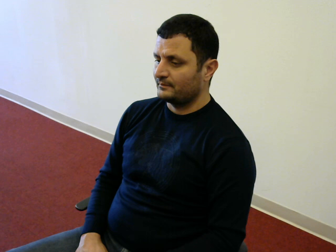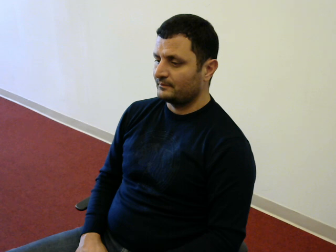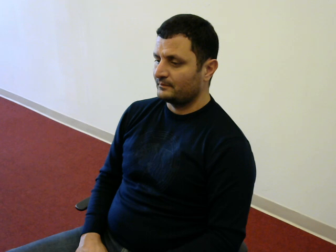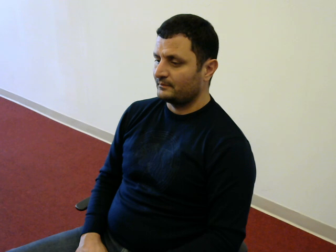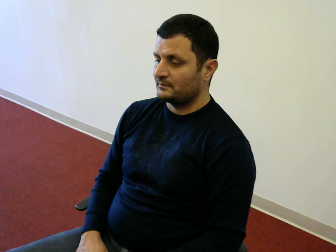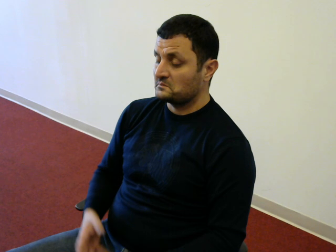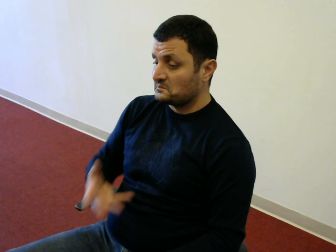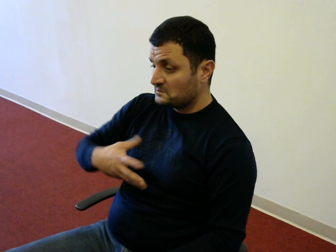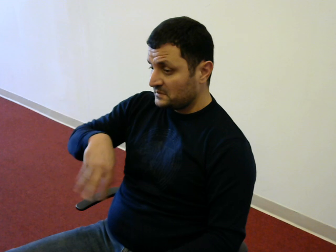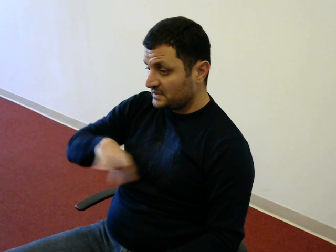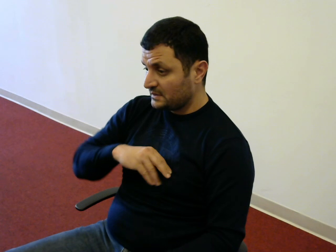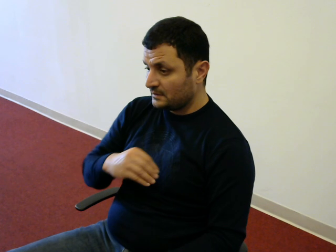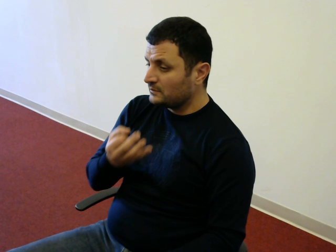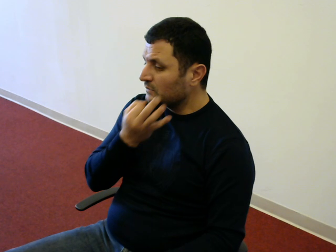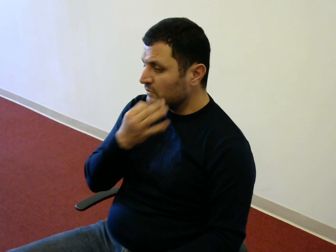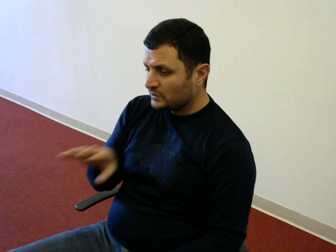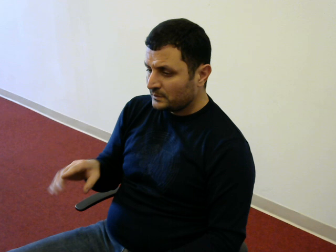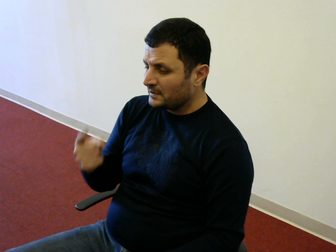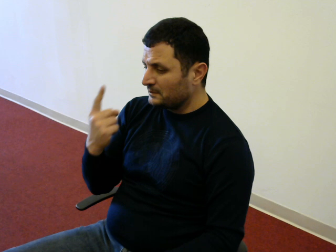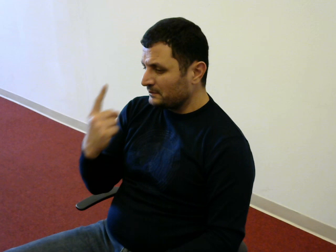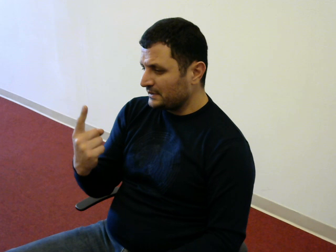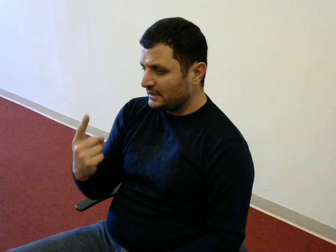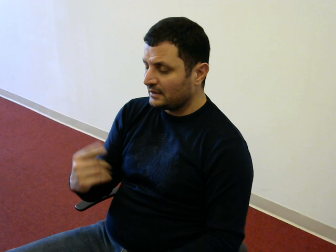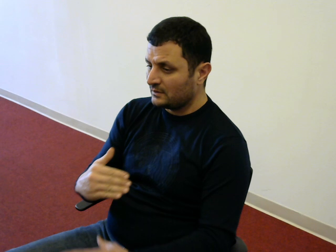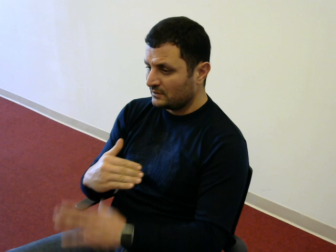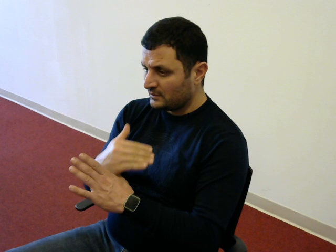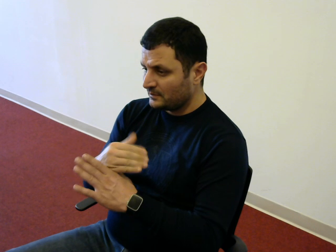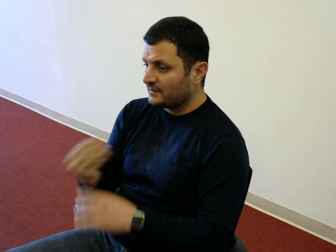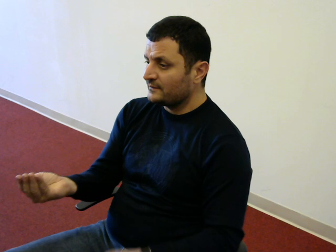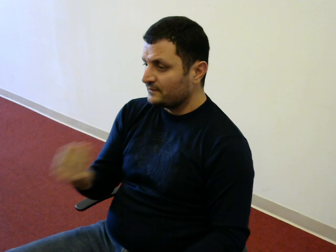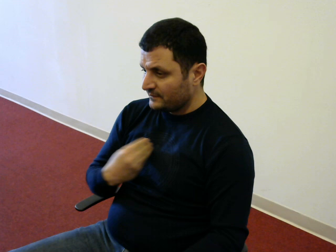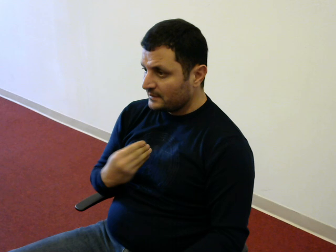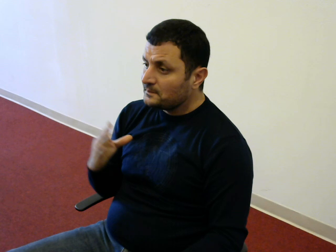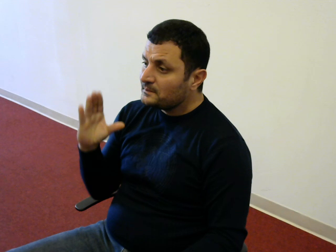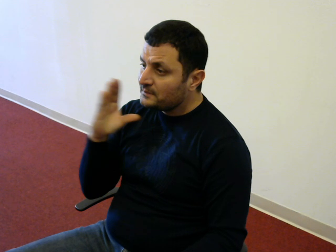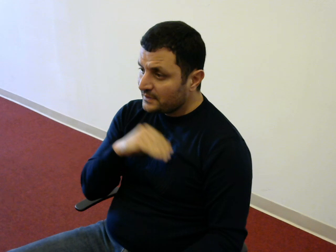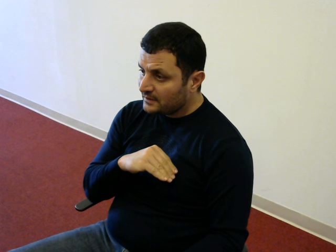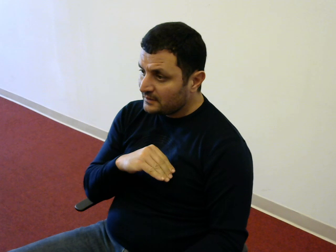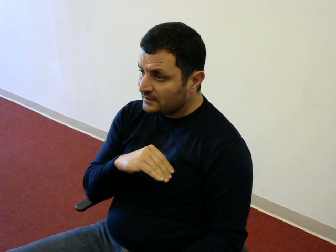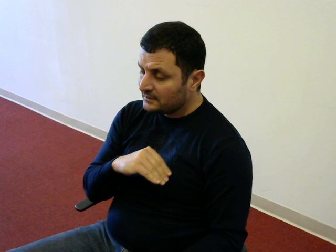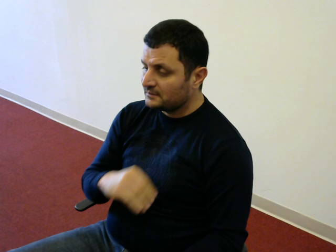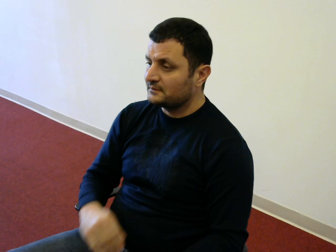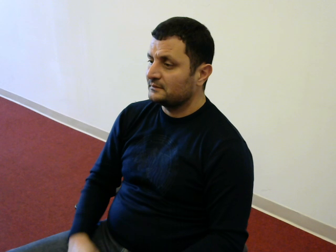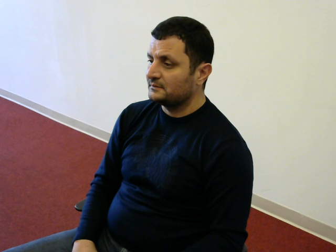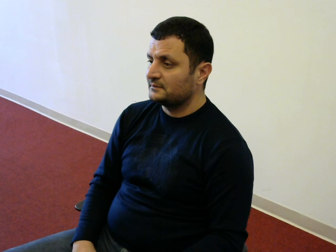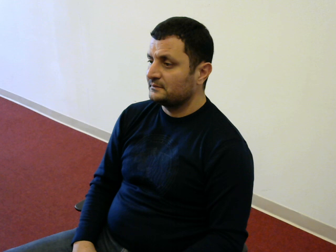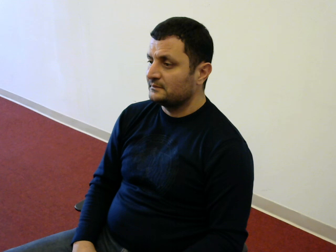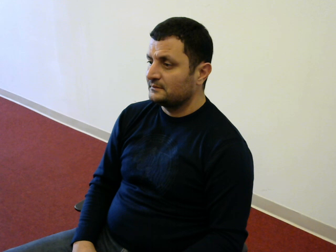Bizə hər hansı bir yardım düşürmü?